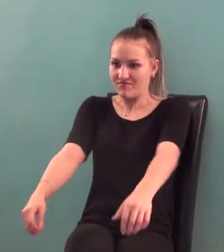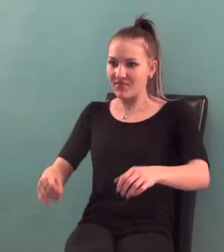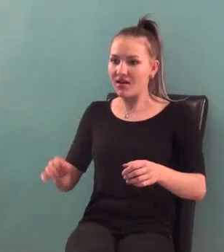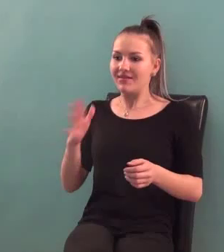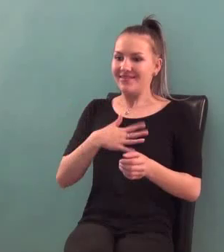Chaplin czuje się nieswojo.